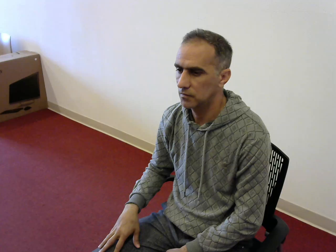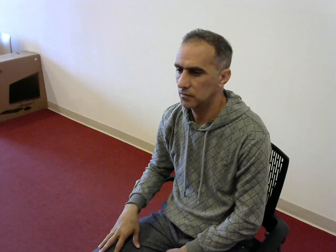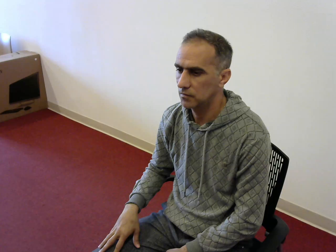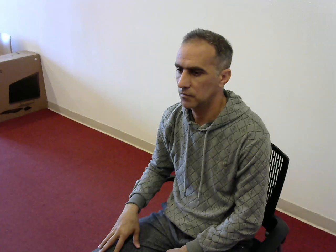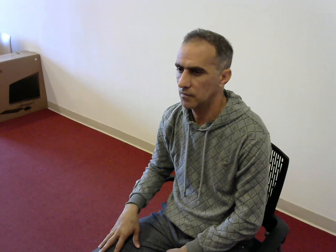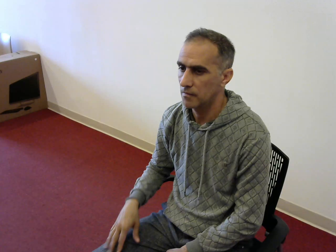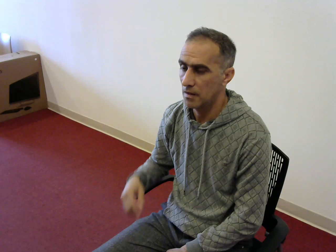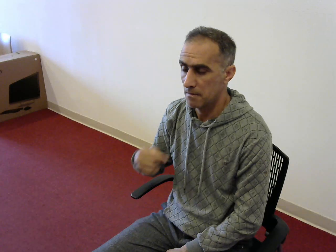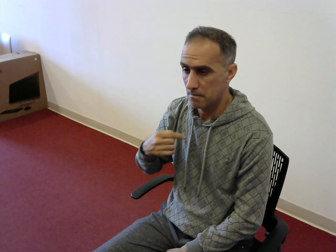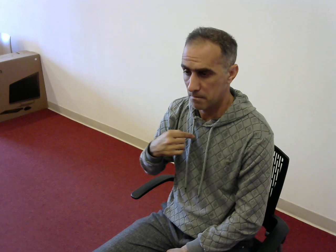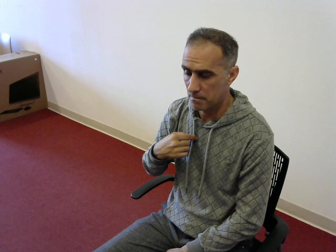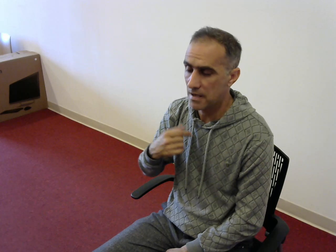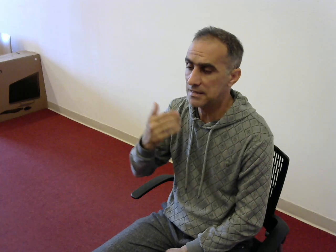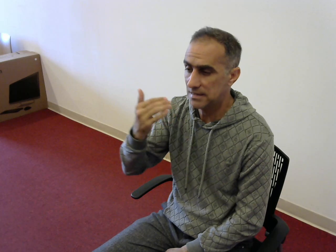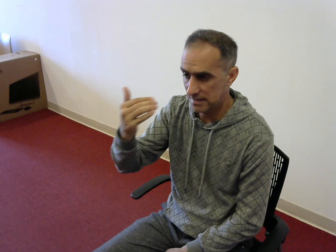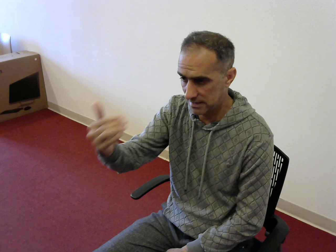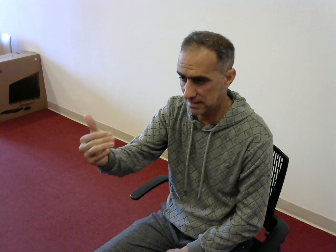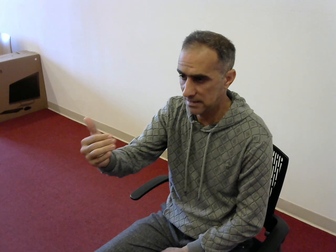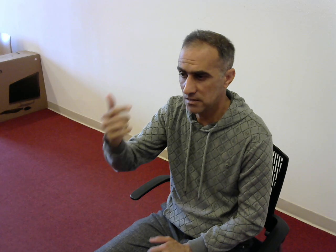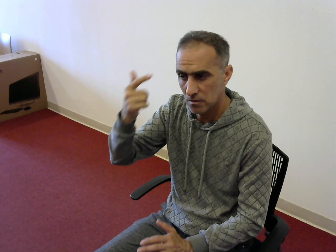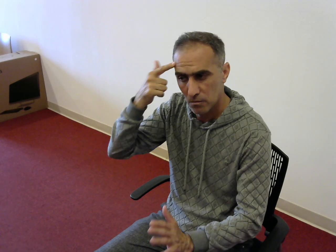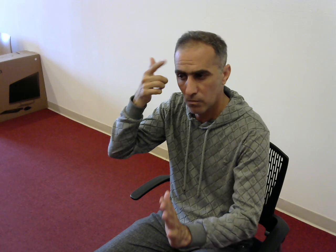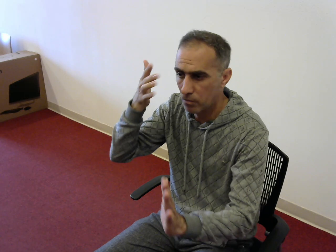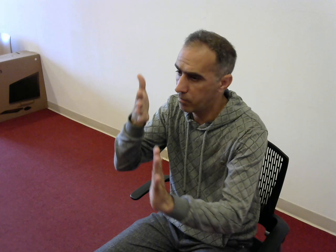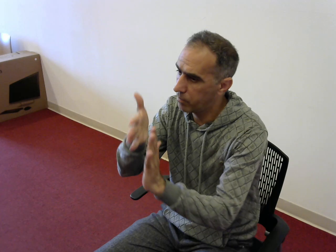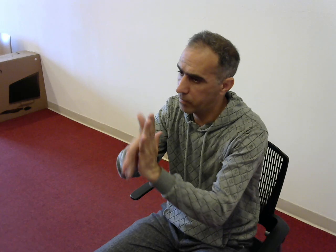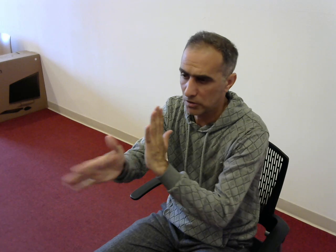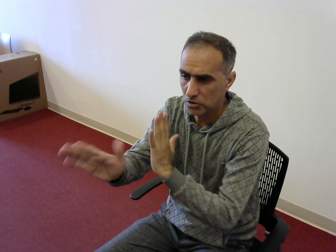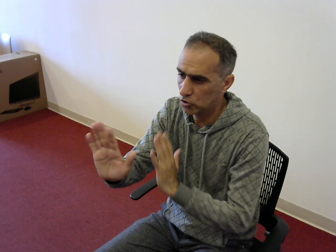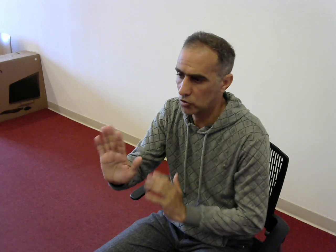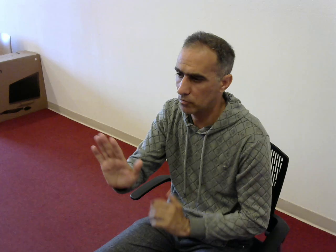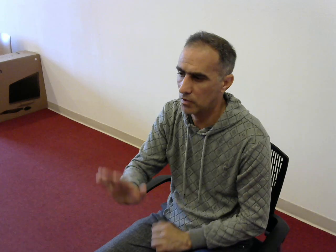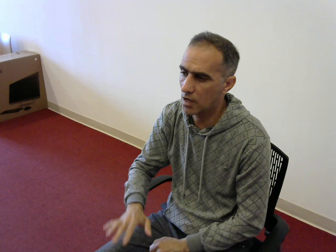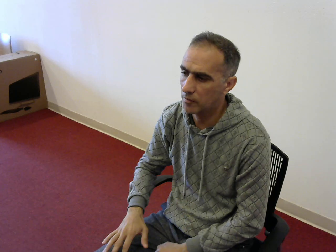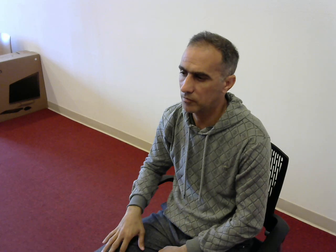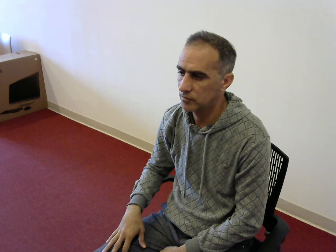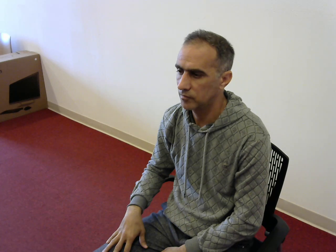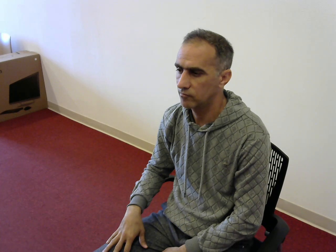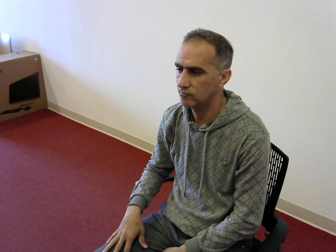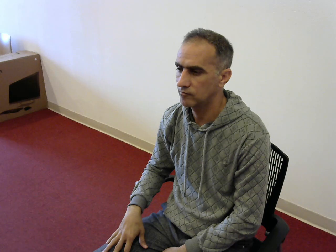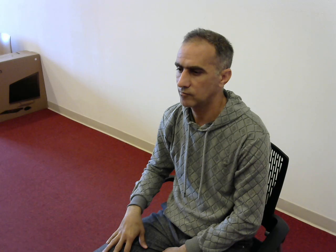Mən sizi başa düşmürəm